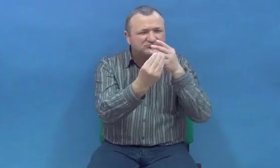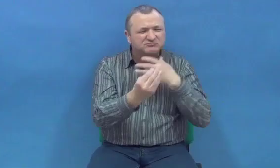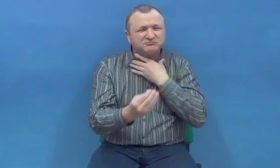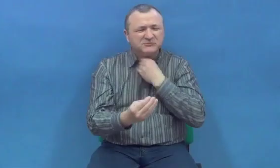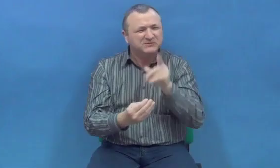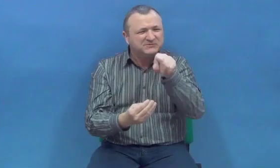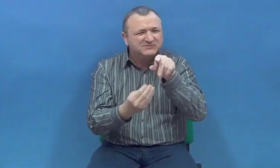Kot czuje chęć zemsty.